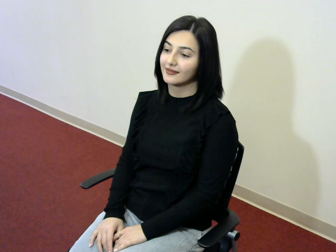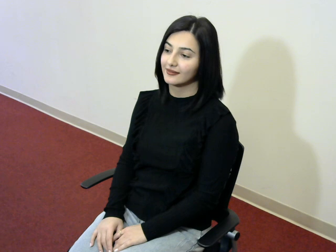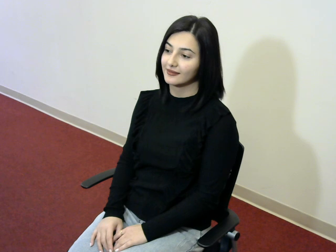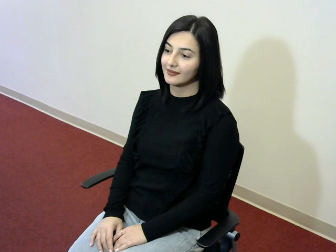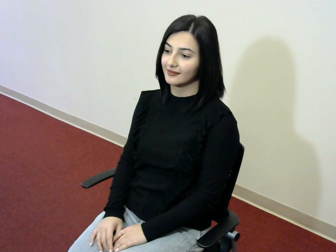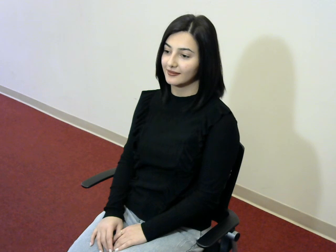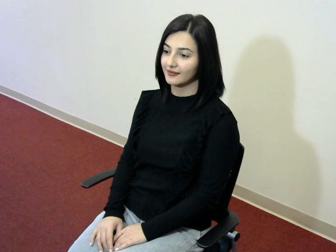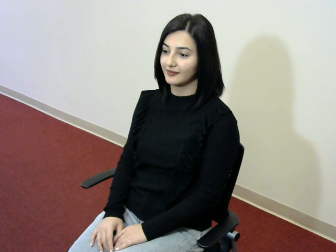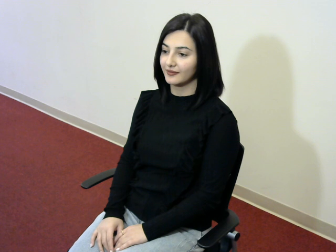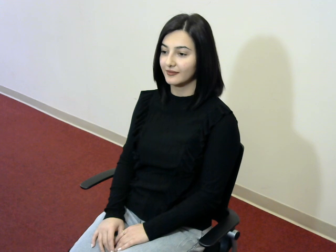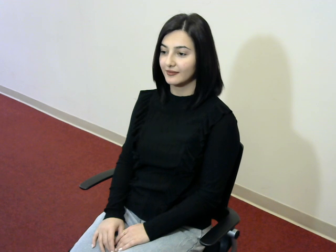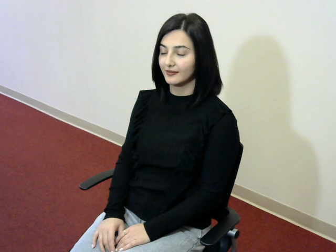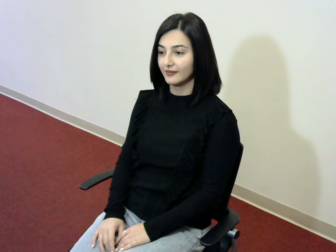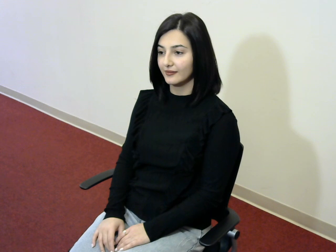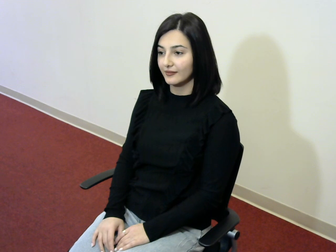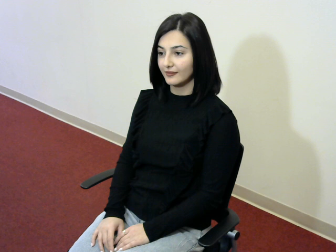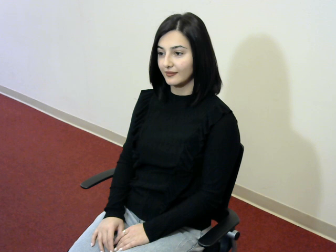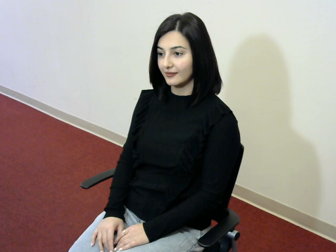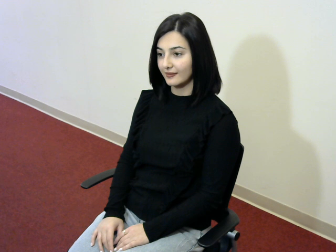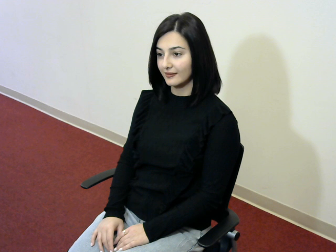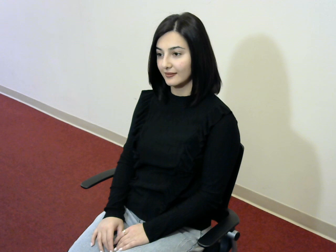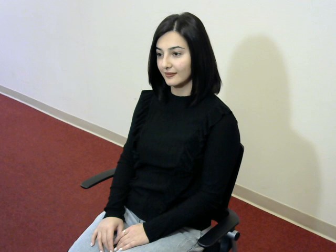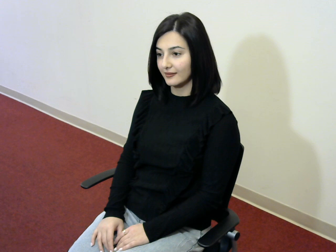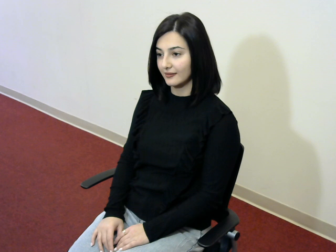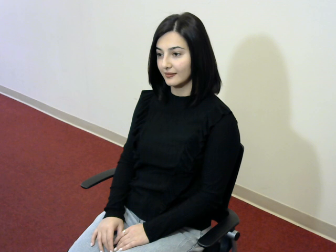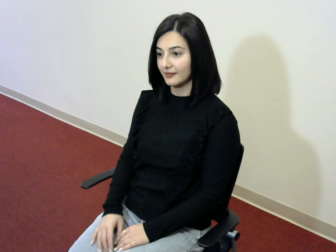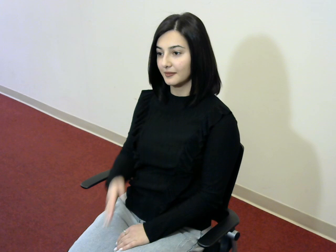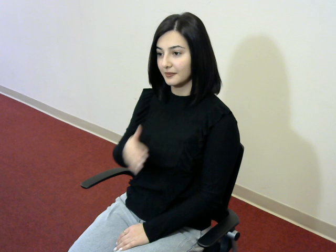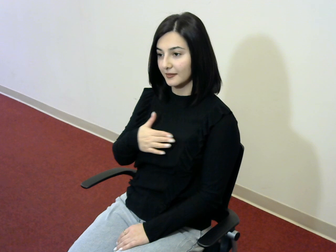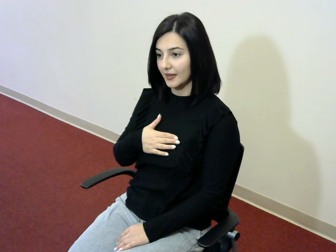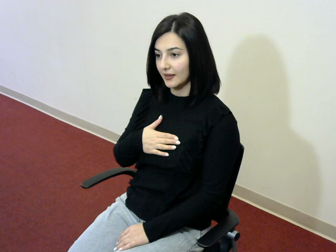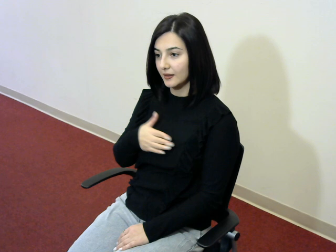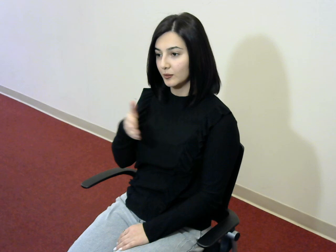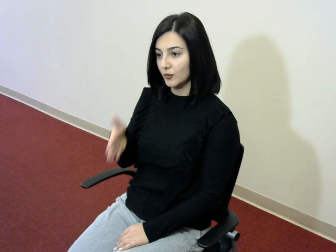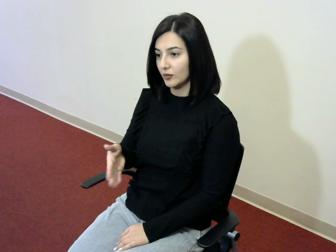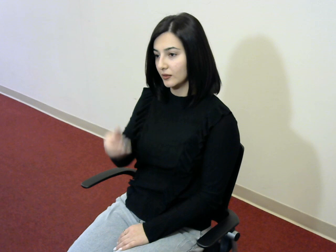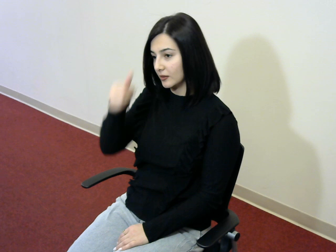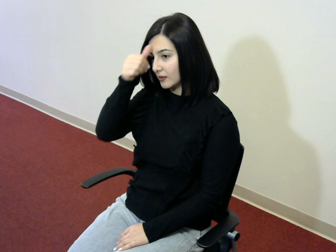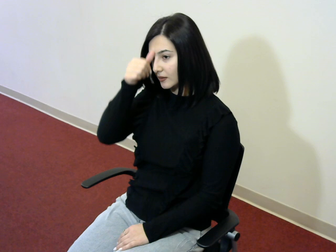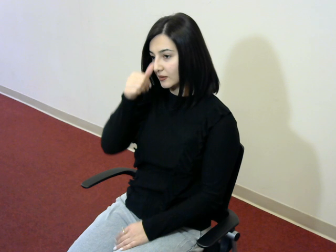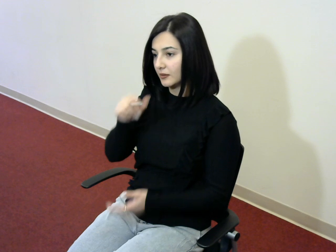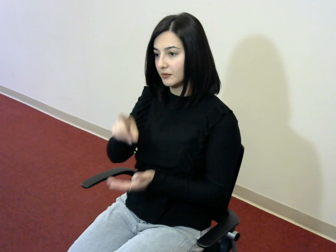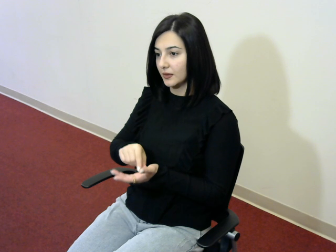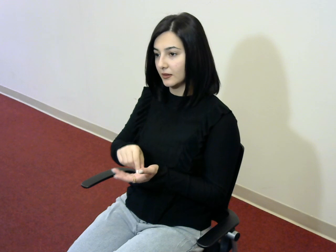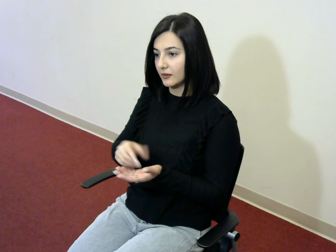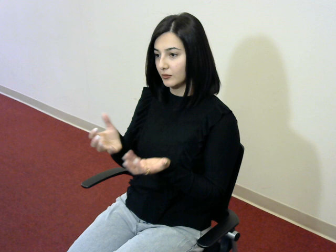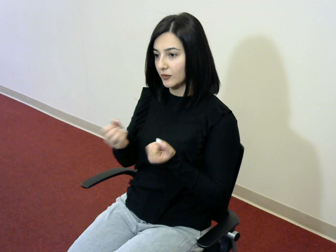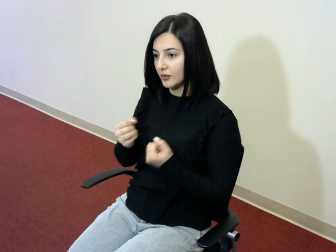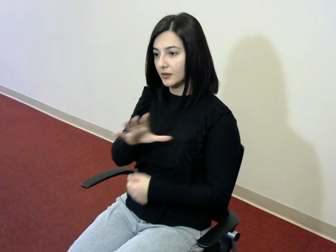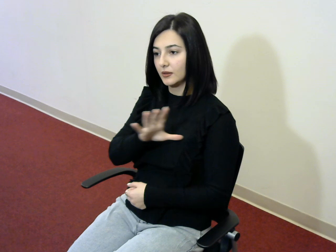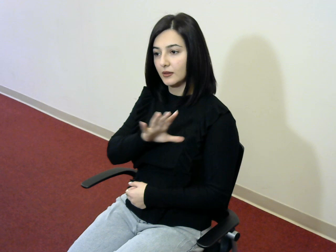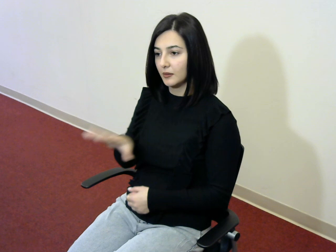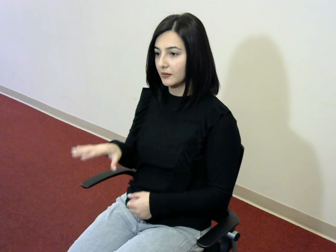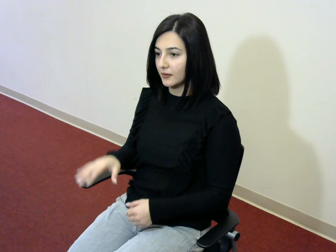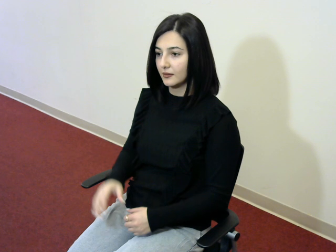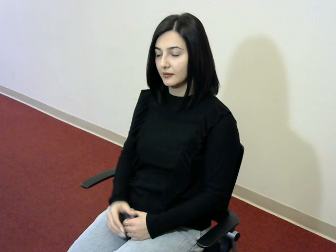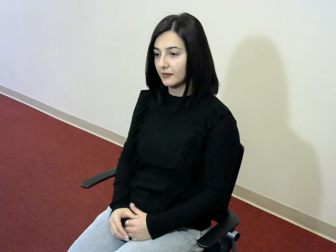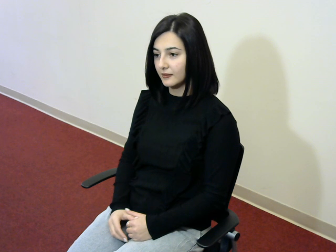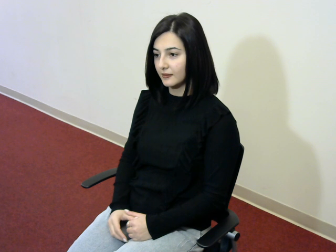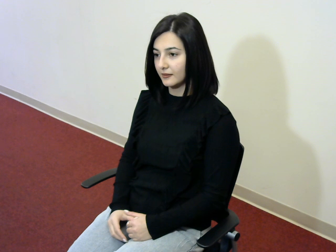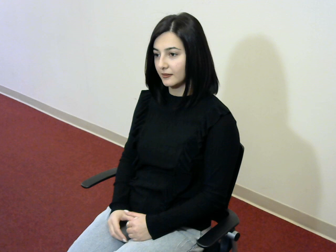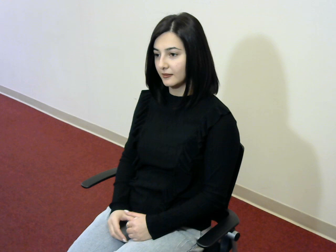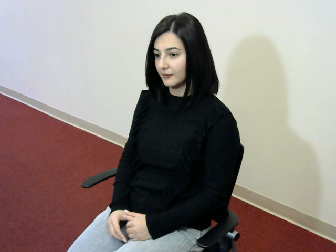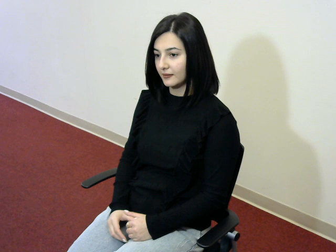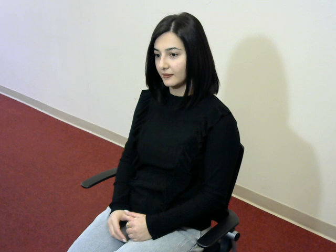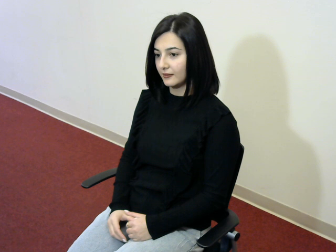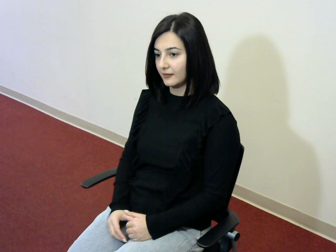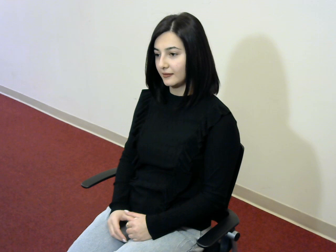Mən bu ay pensiya almamışam